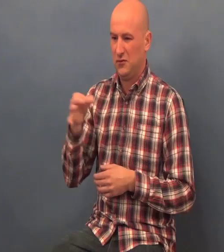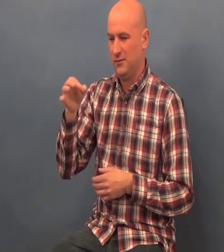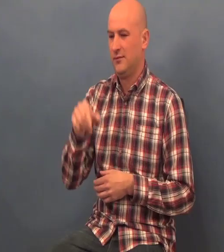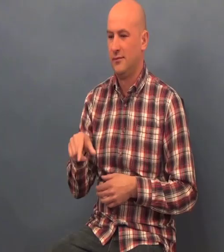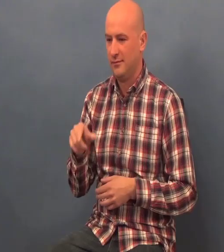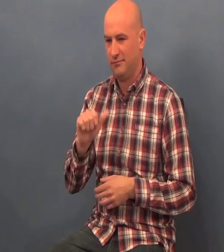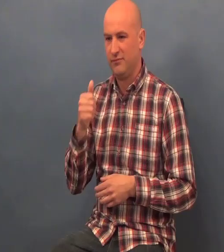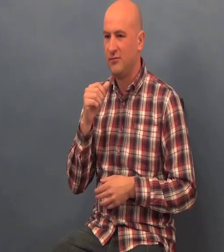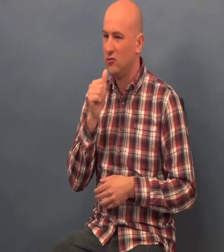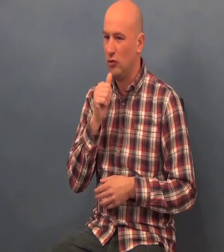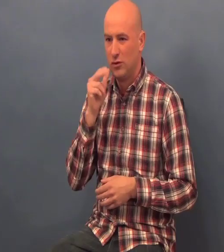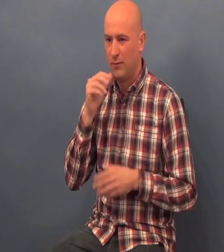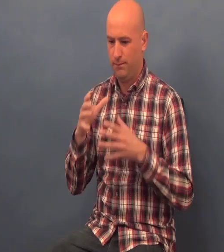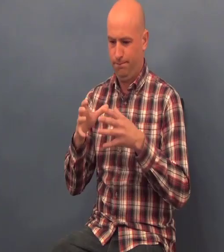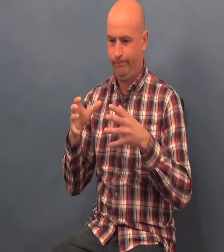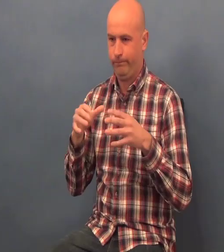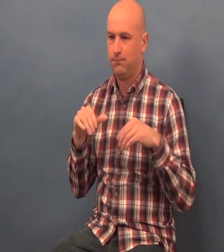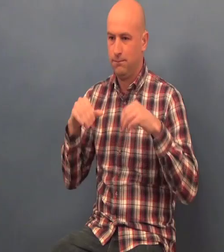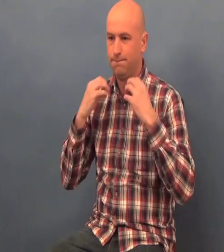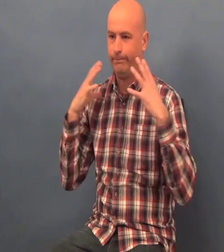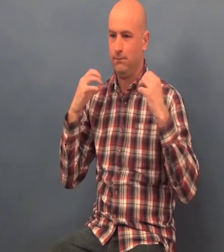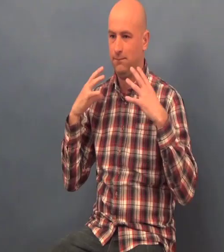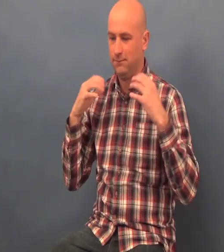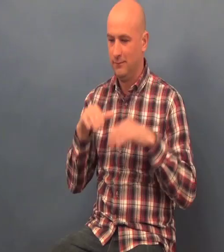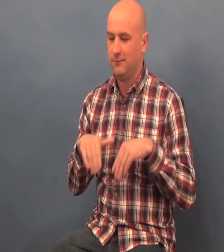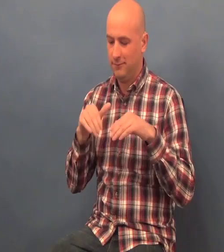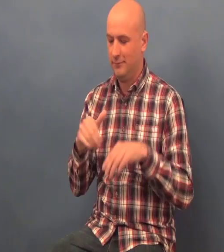Skacze sobie duża zielona żaba.